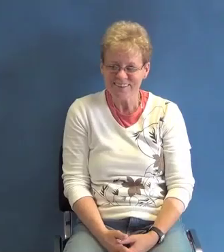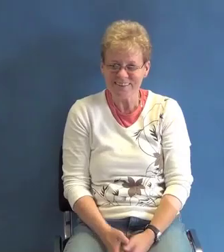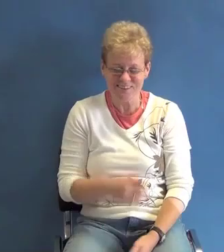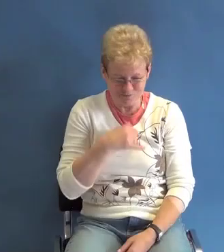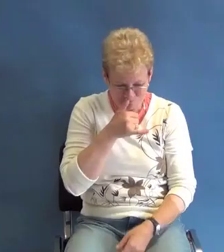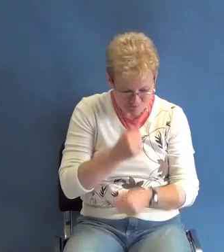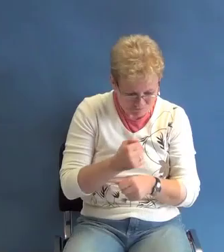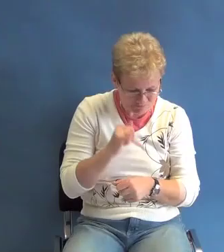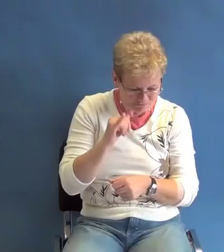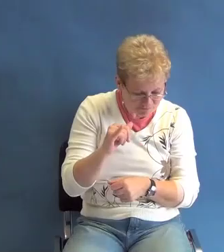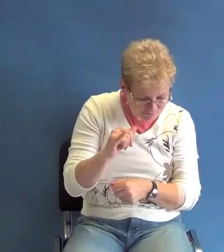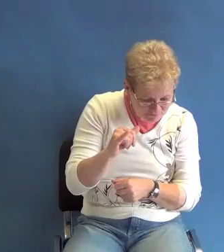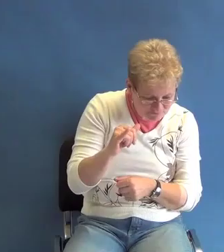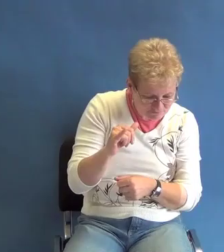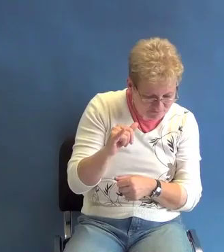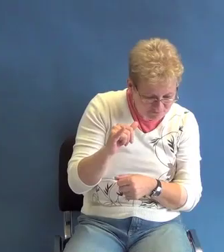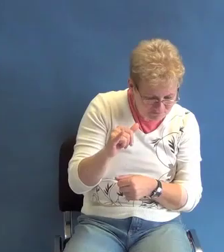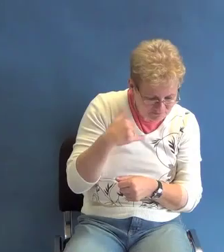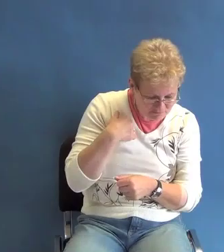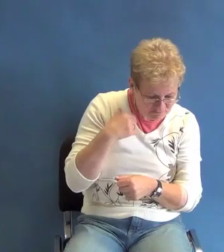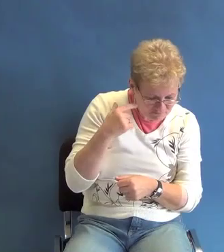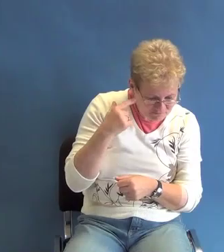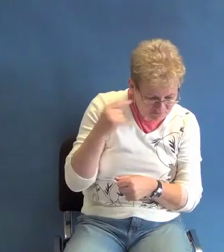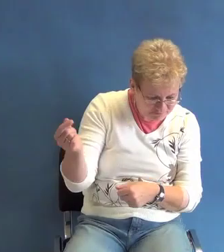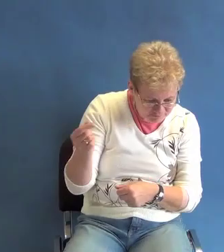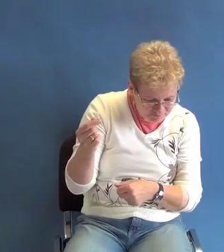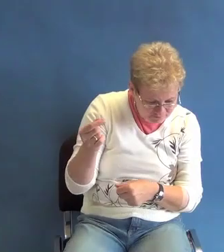Nie mogę, pracuję i... idę.